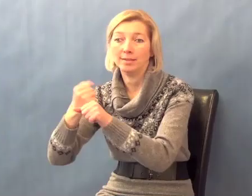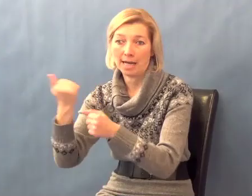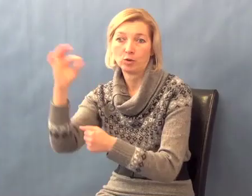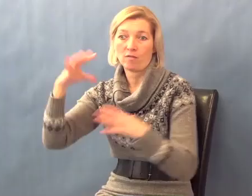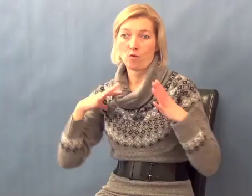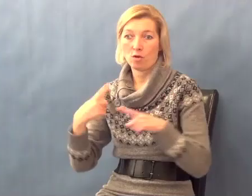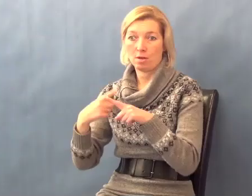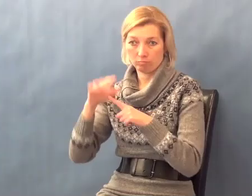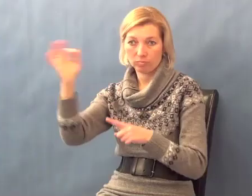Po pracy w środę mam zawsze wolne.